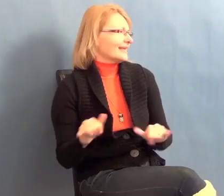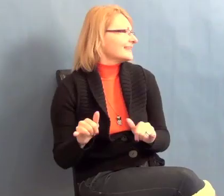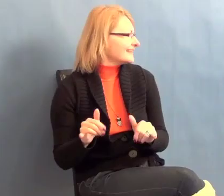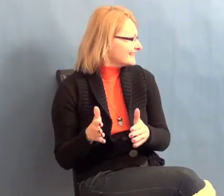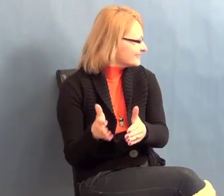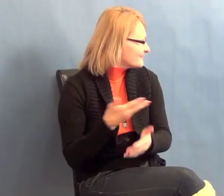Może to o to chodzi.